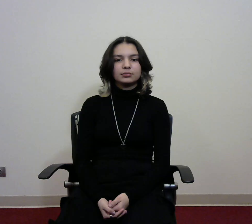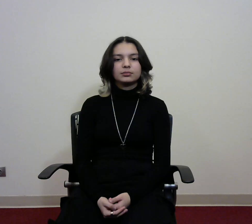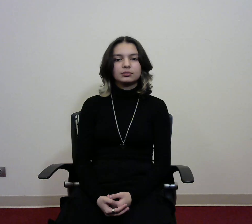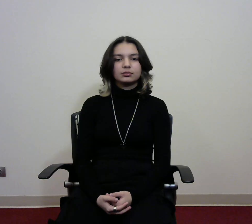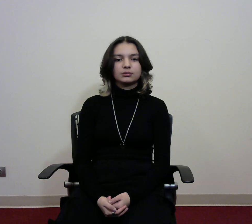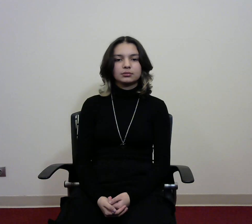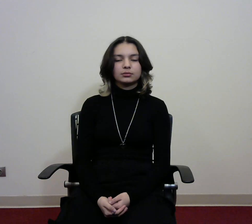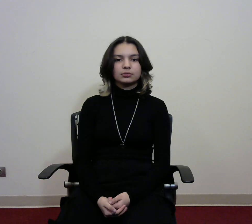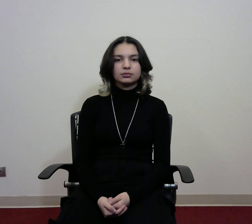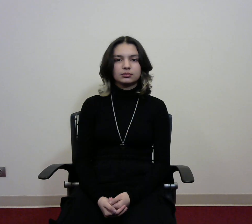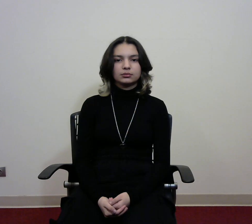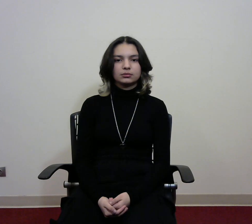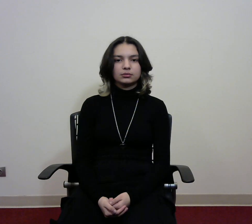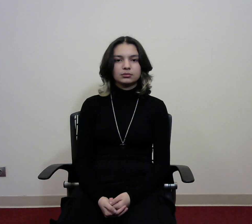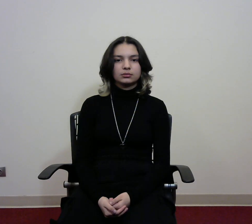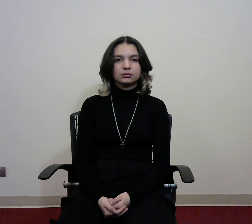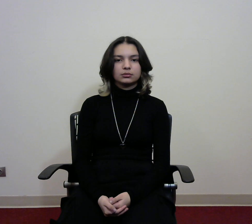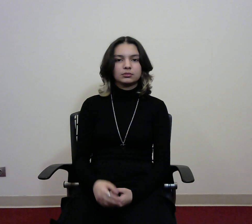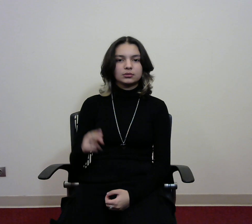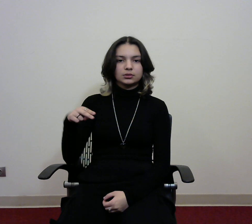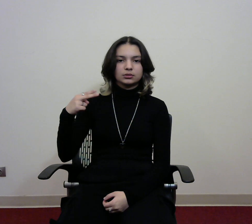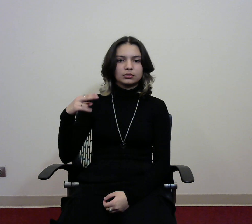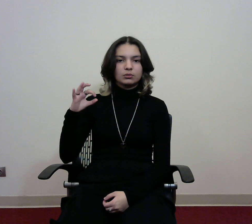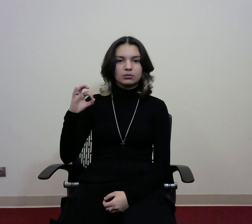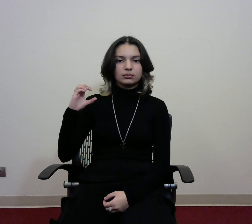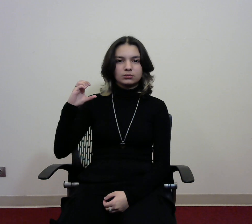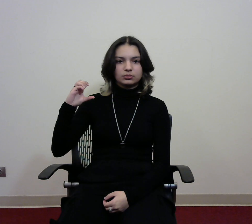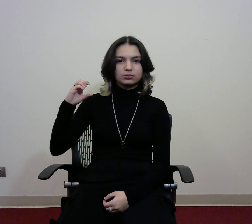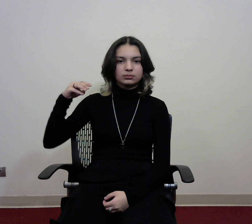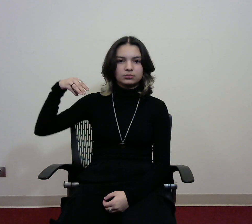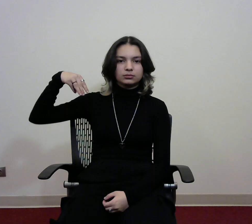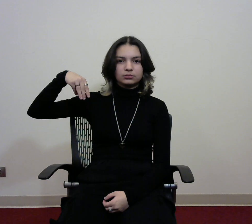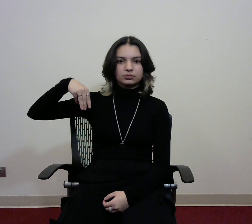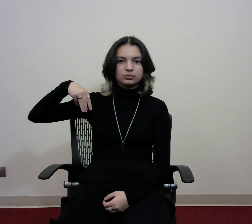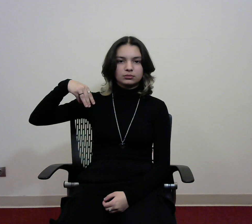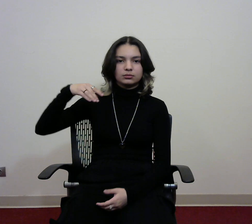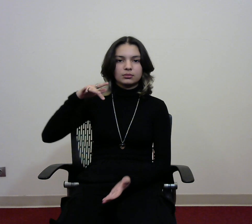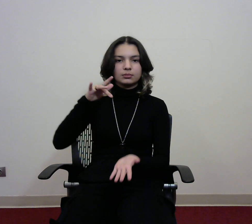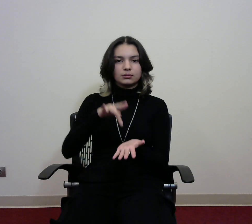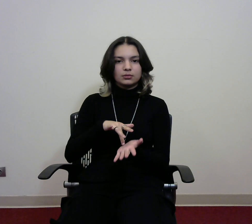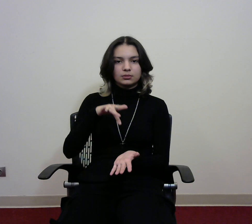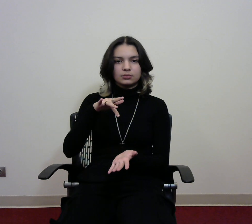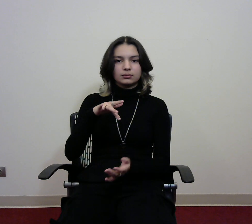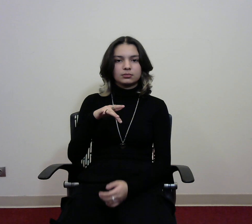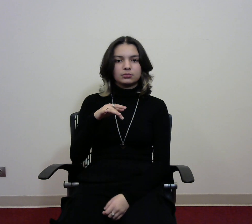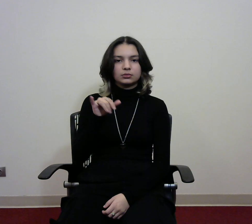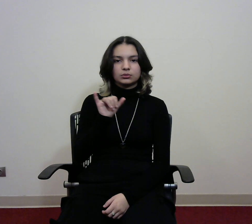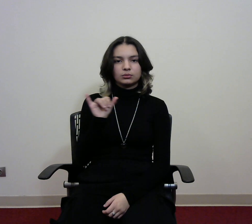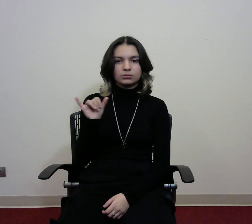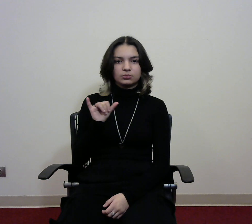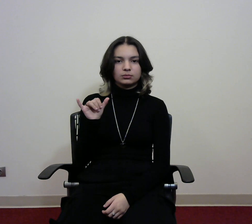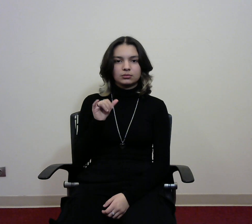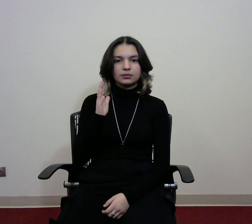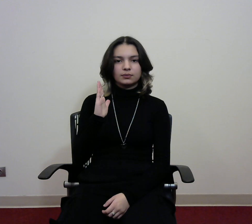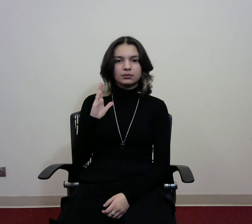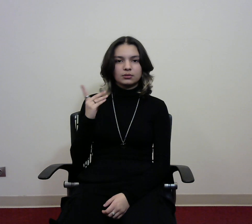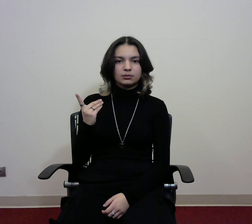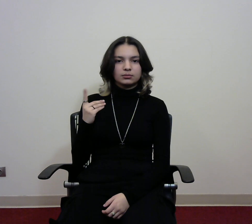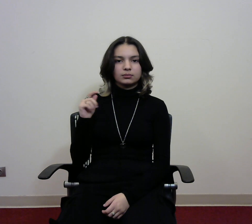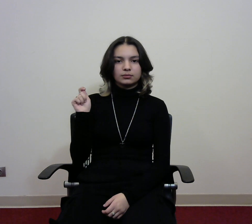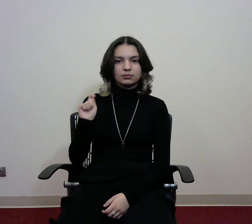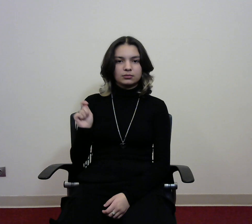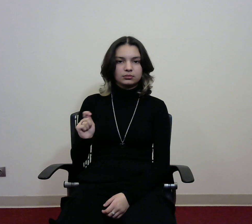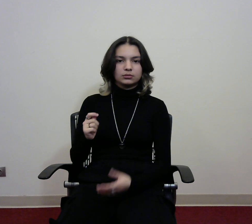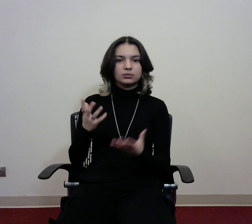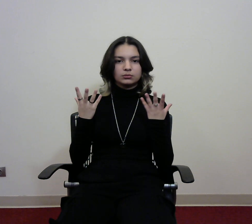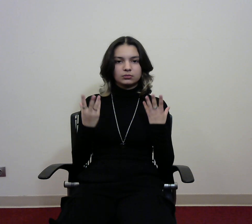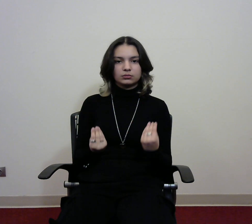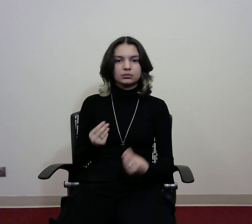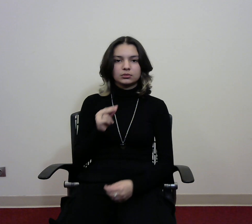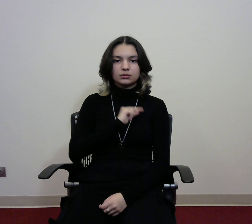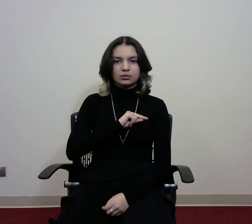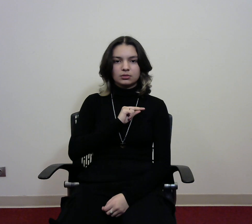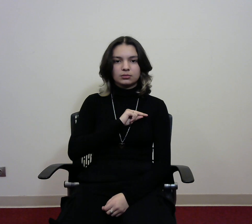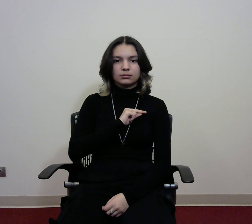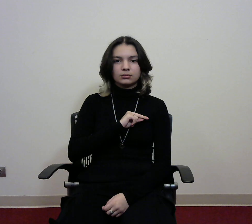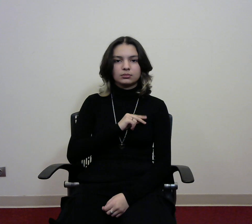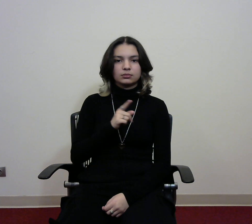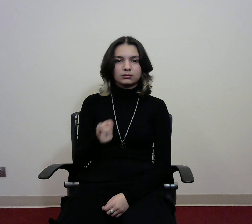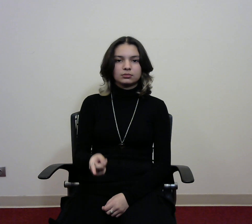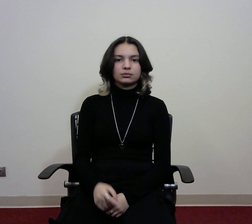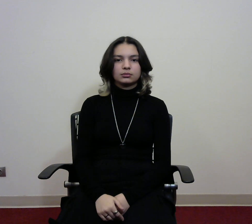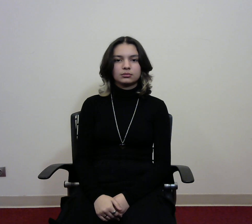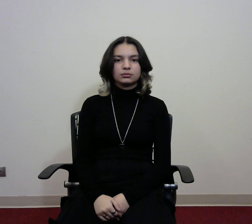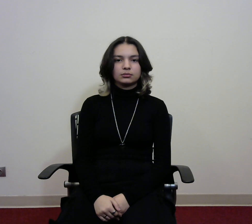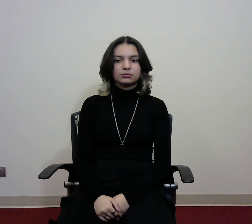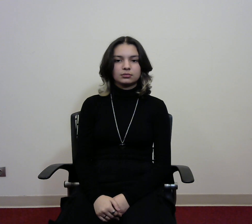DOST mərkəzləri şənbə və bazar günü işləyirmi?